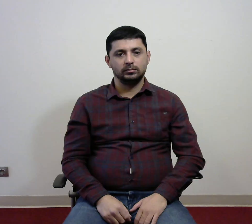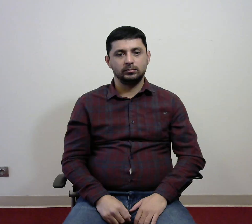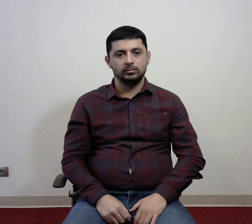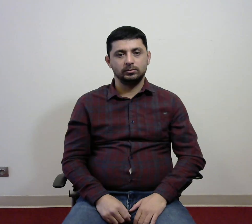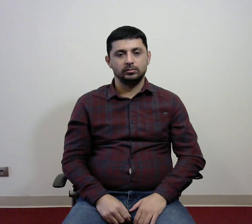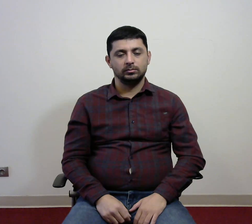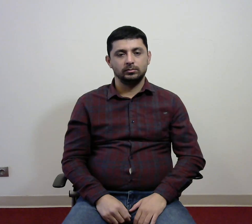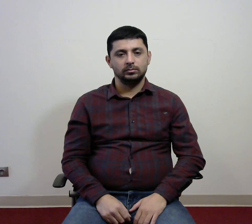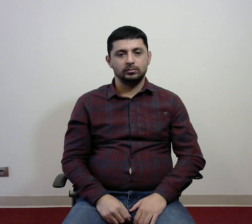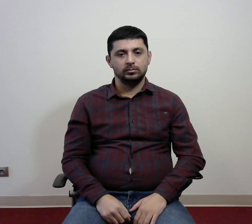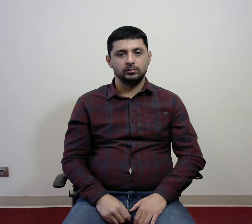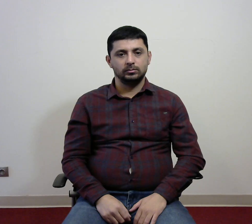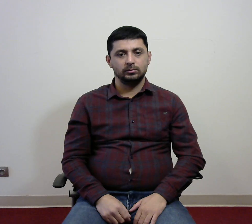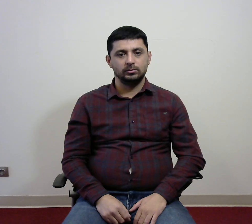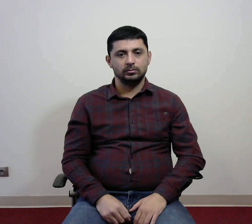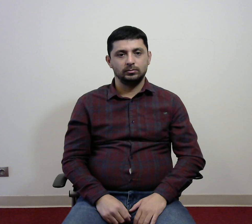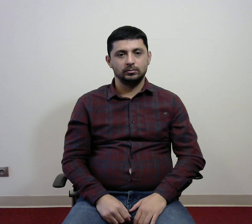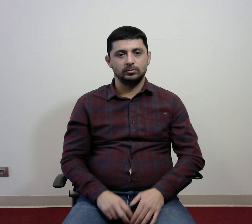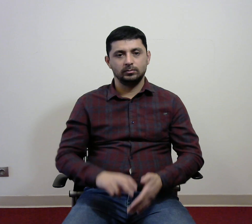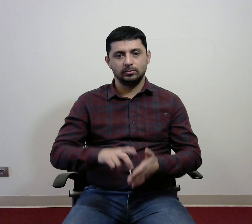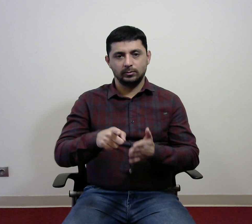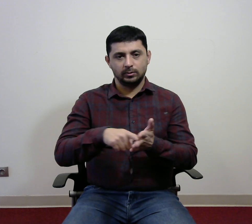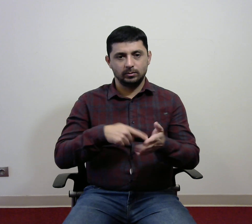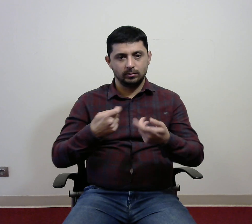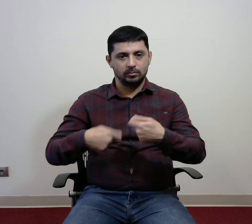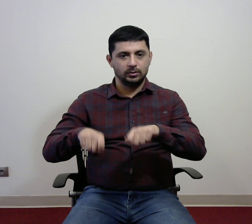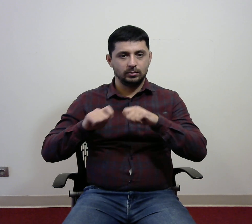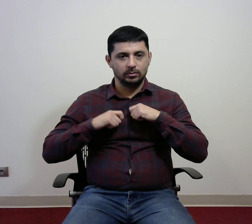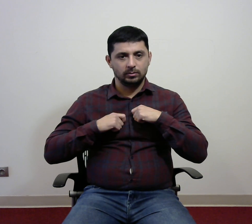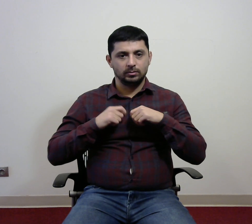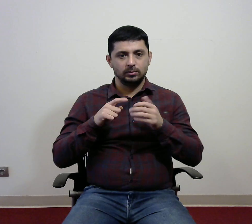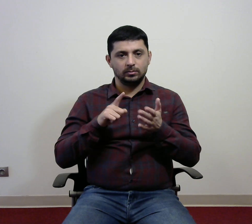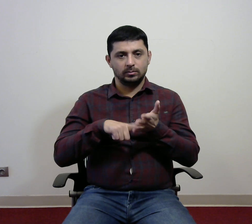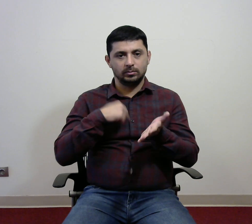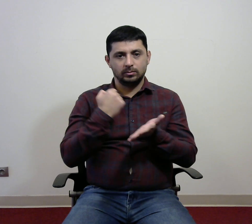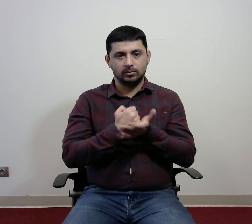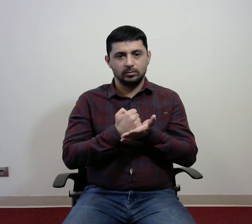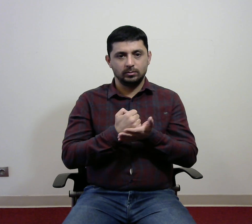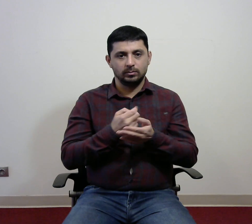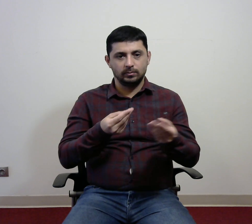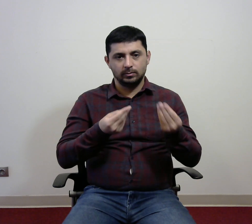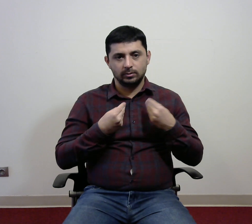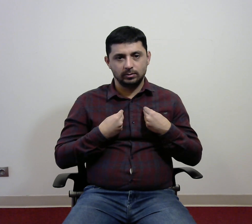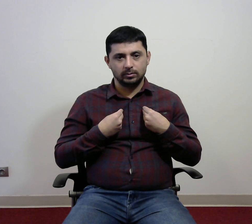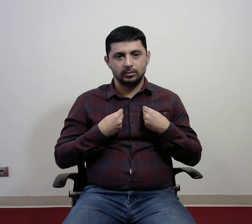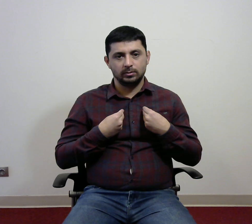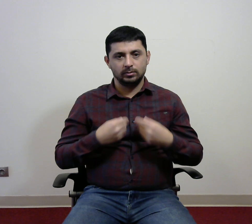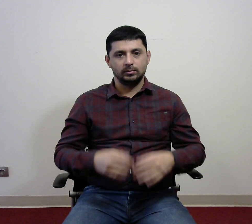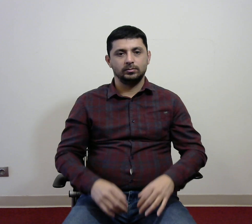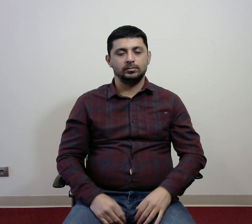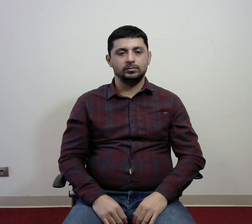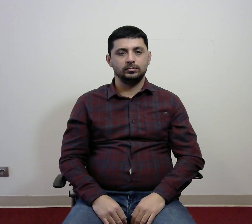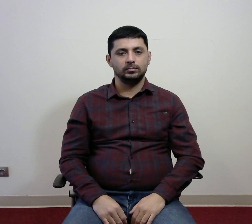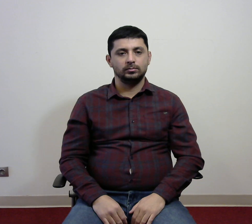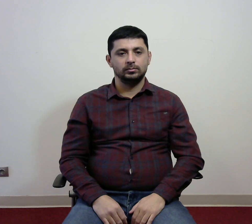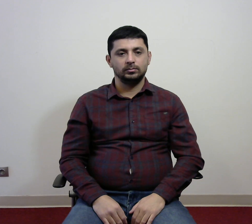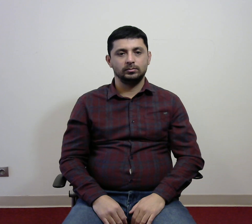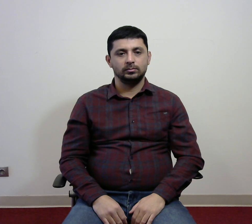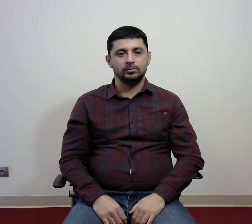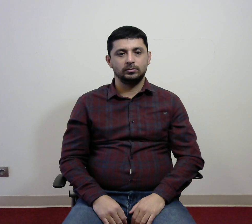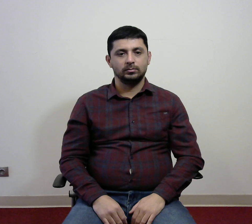Etibarnamə notariusda verilir